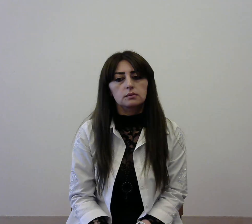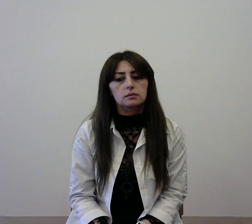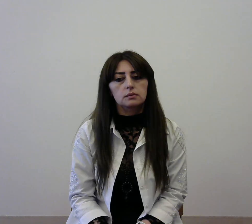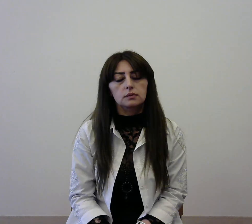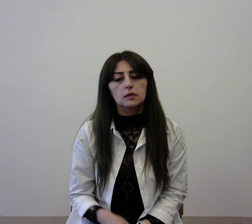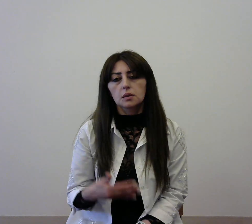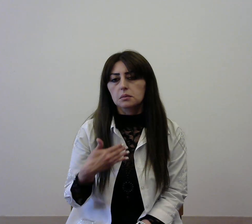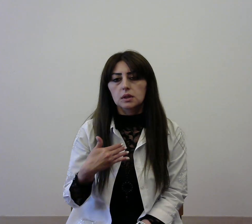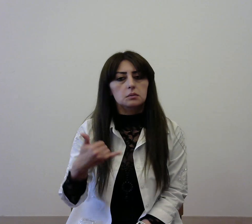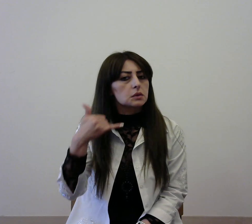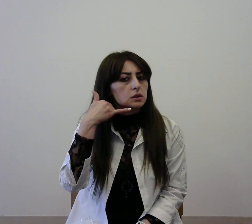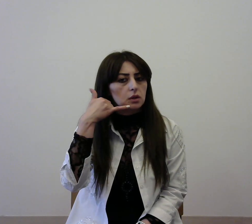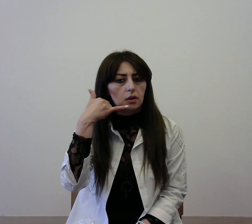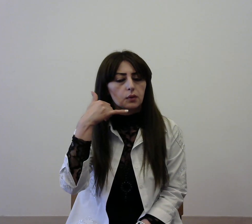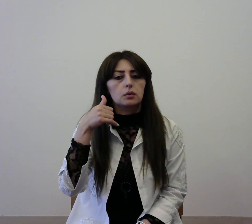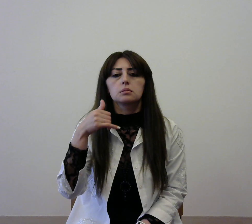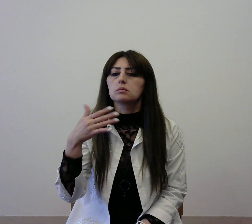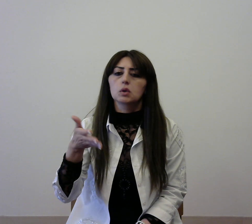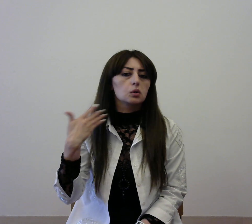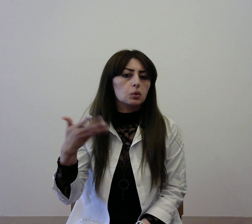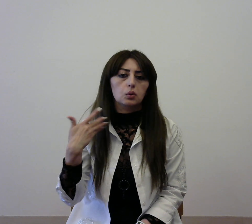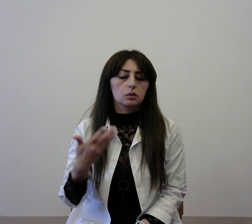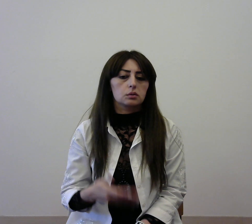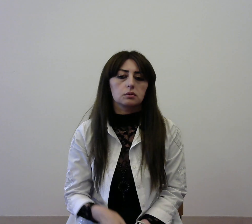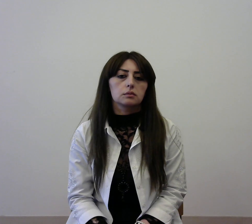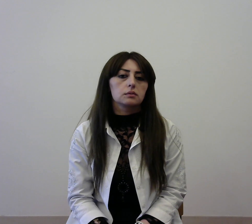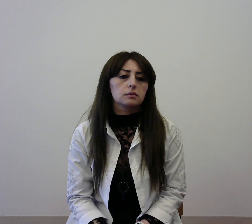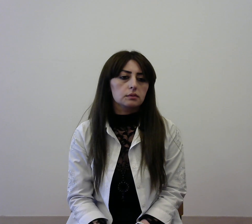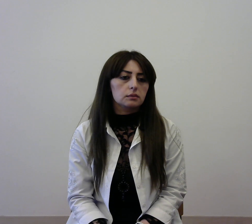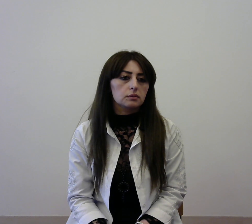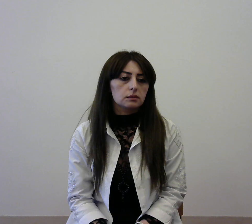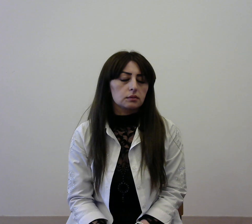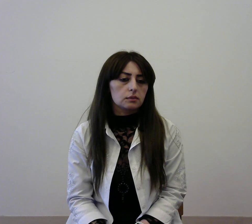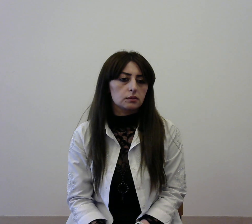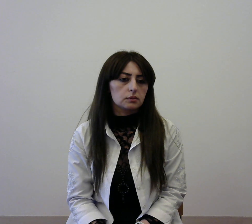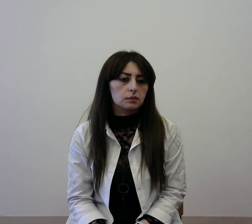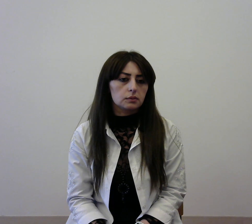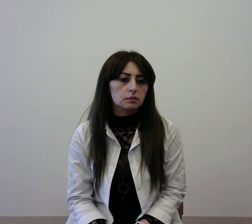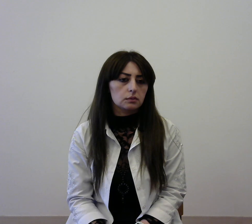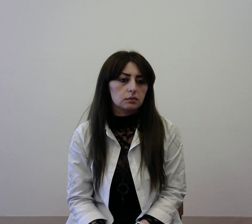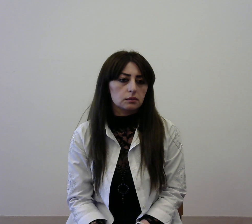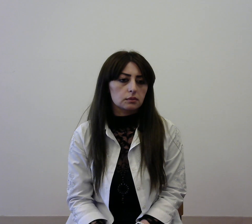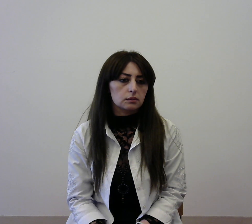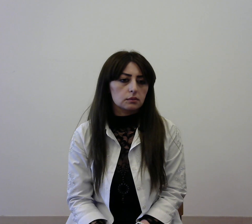Mənim telefonum yoxdur